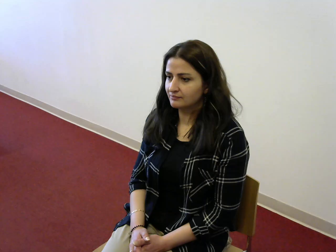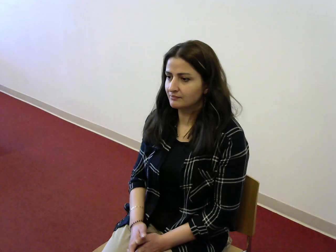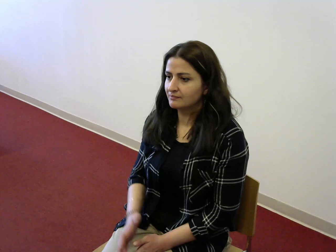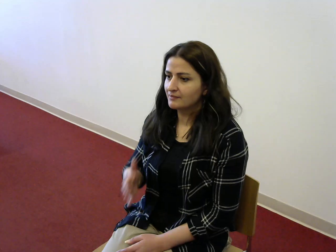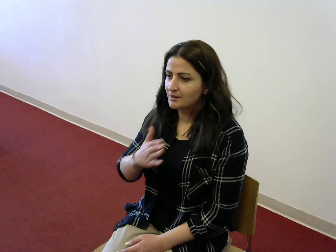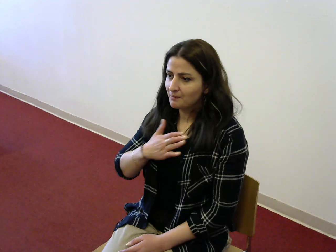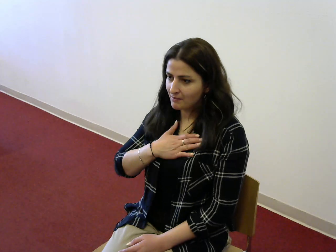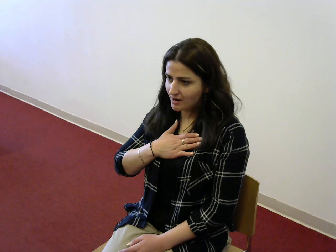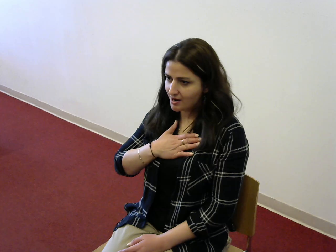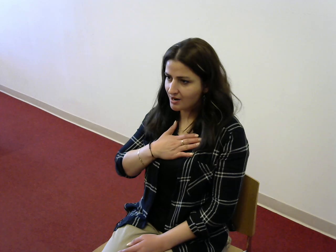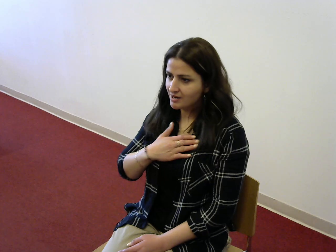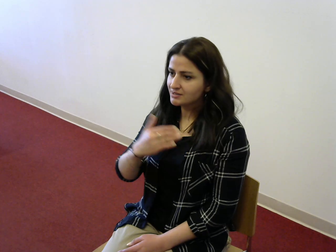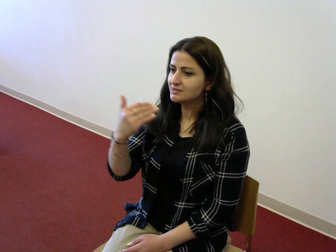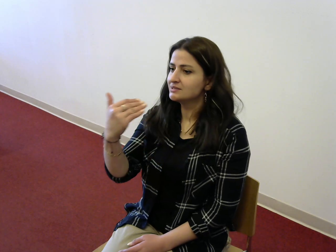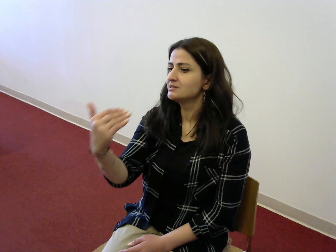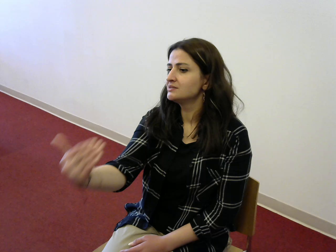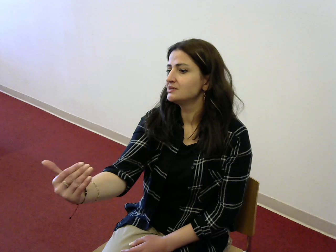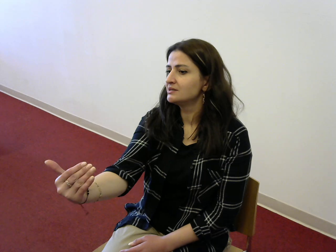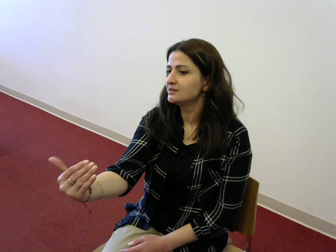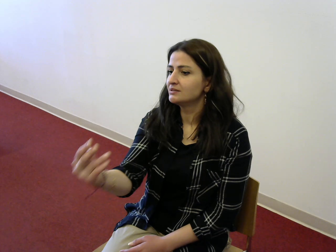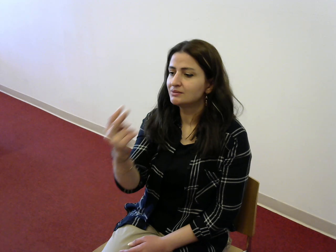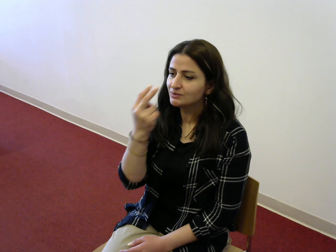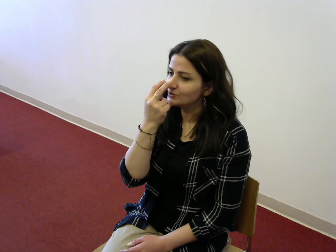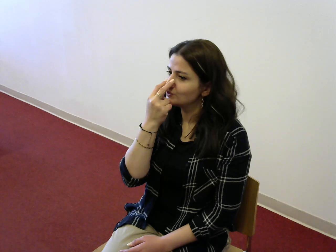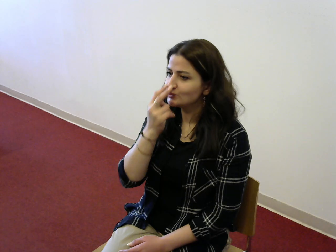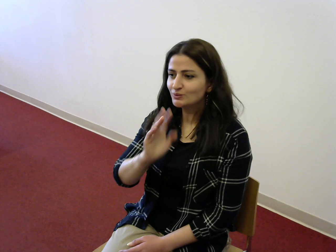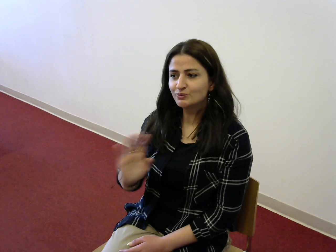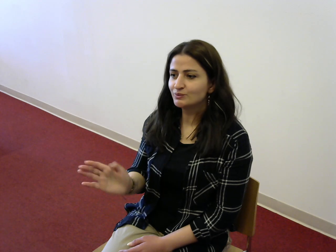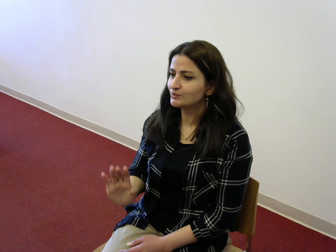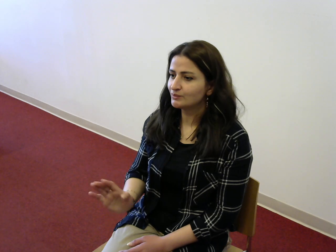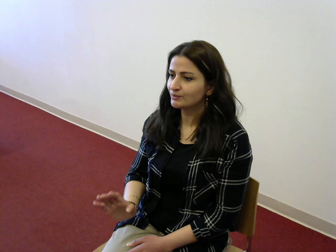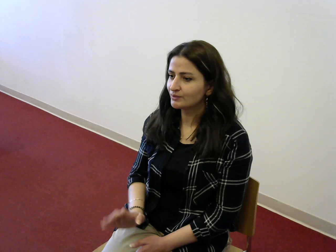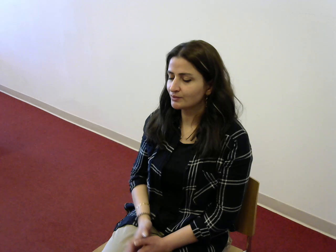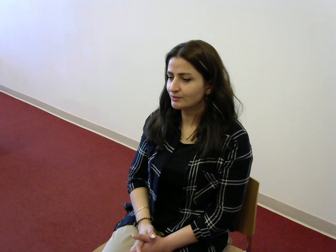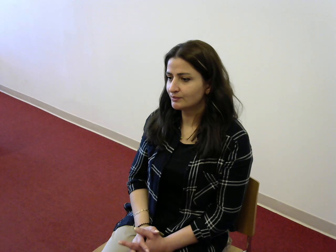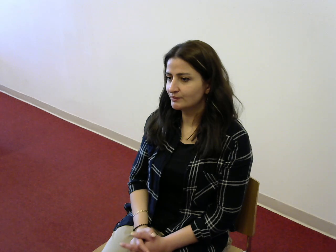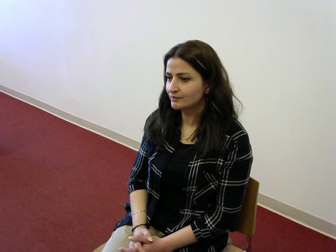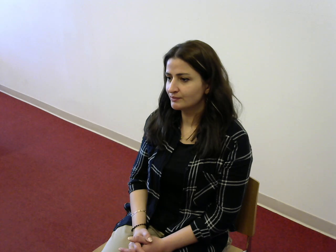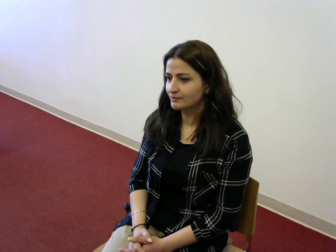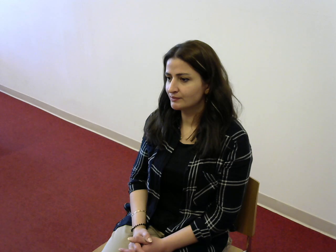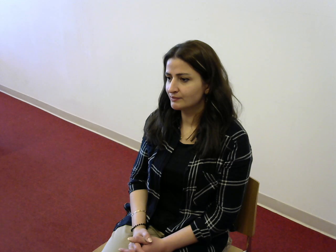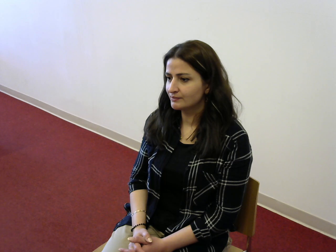Mən sizi görmürəm